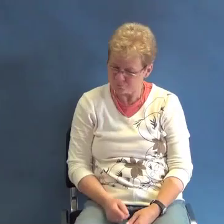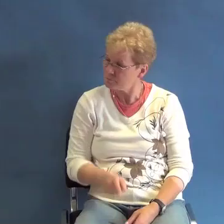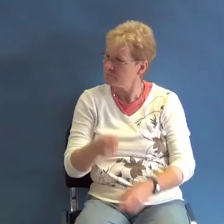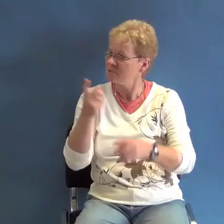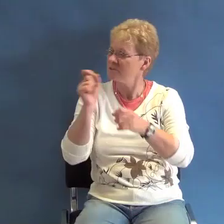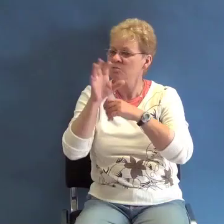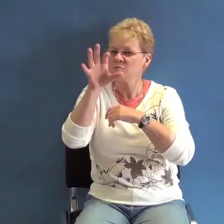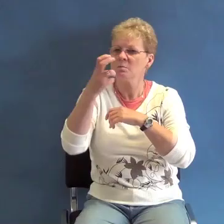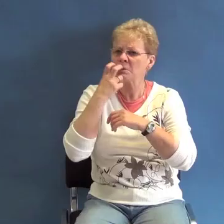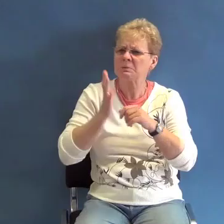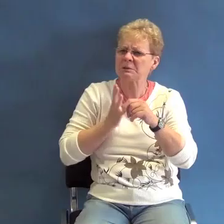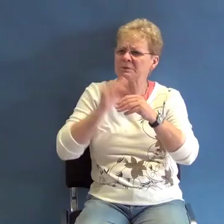Prąd jest niebezpieczny.